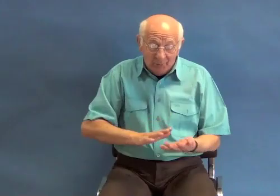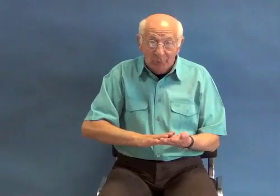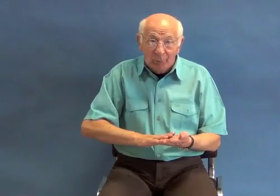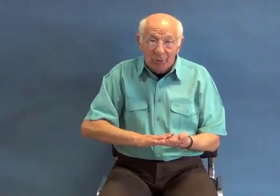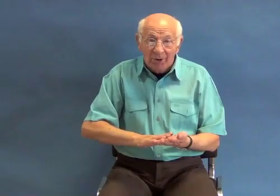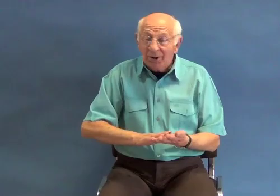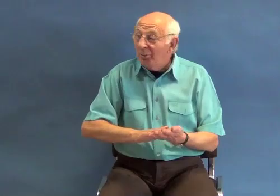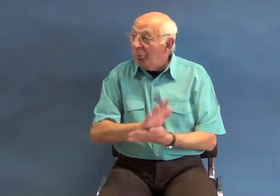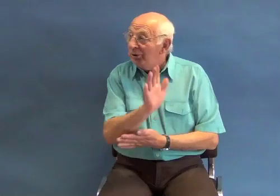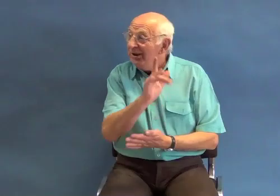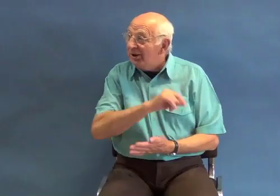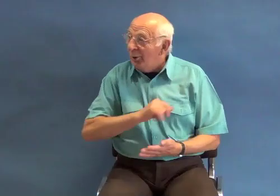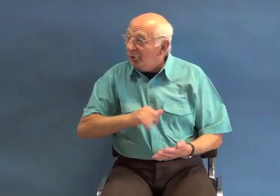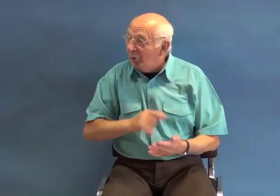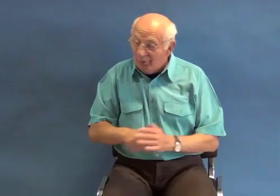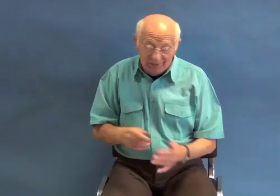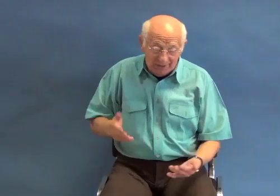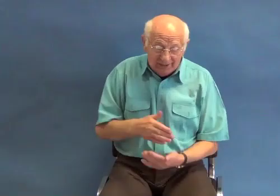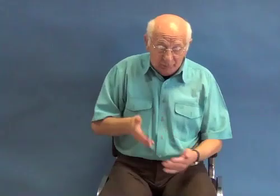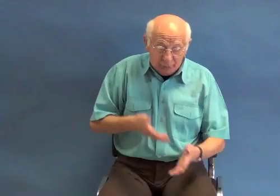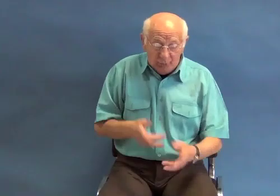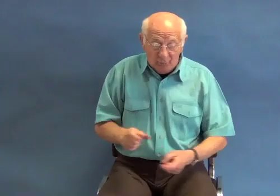Bo poślizgnął się i wpadł pod pociąg.